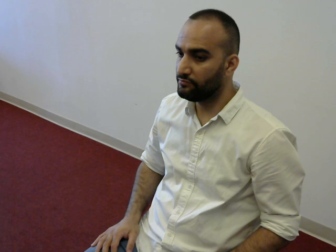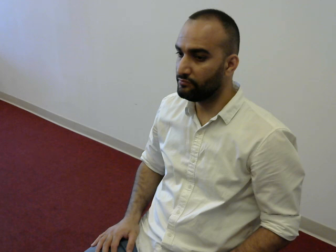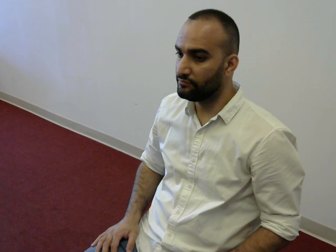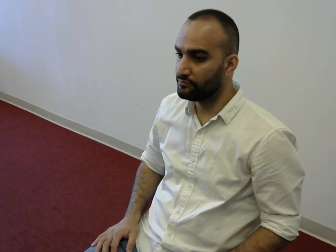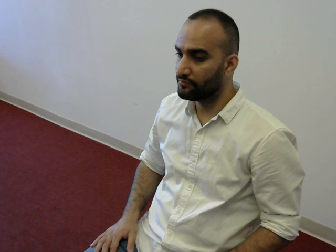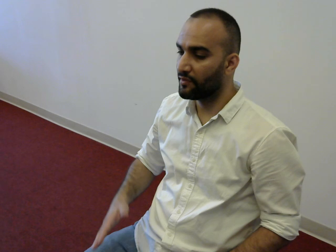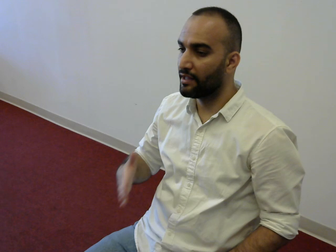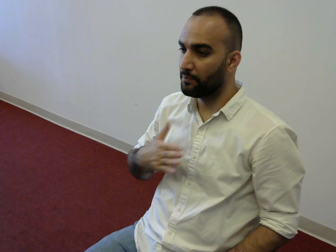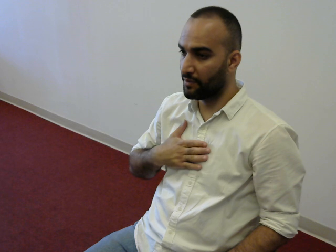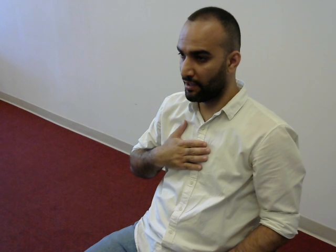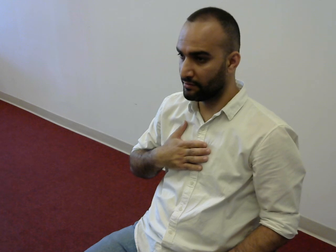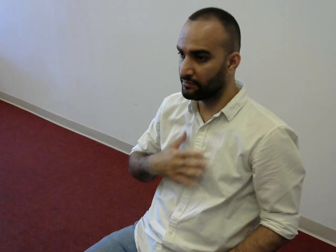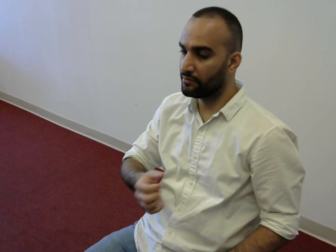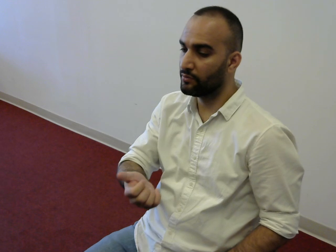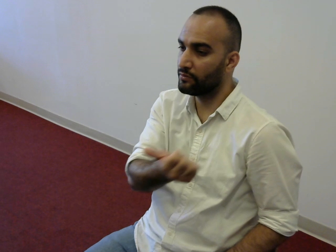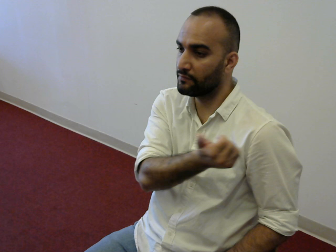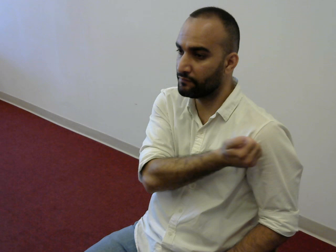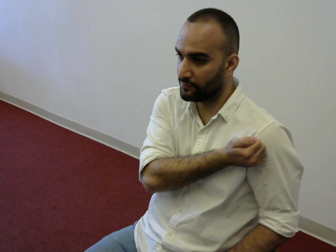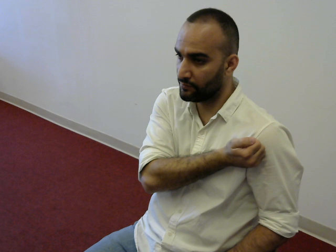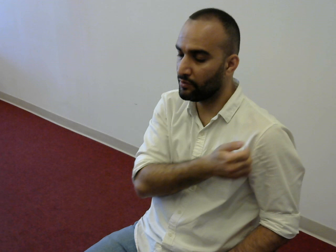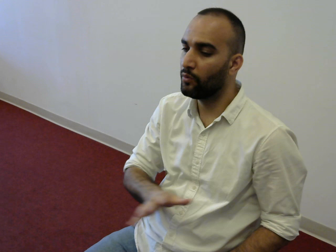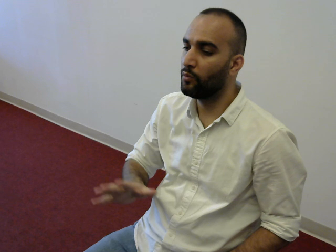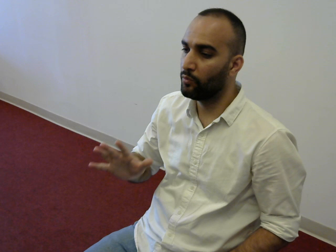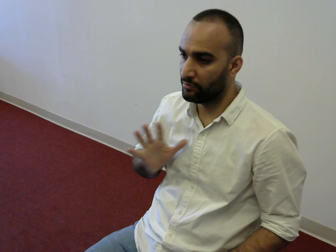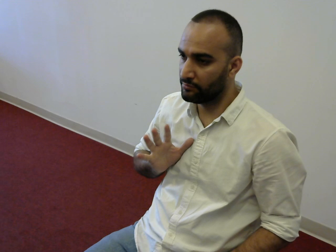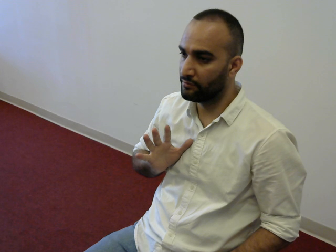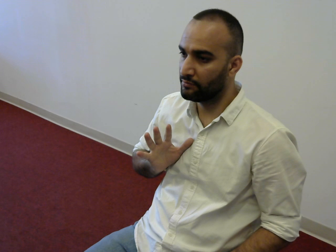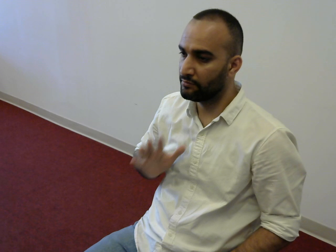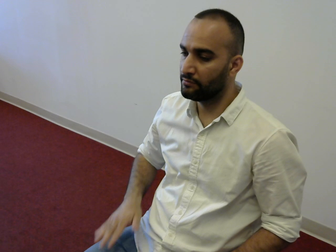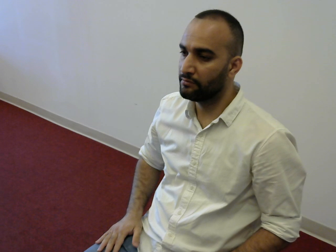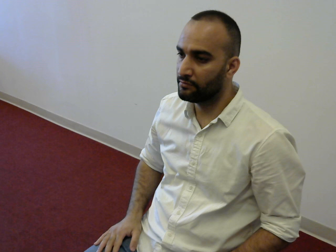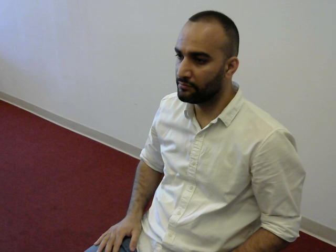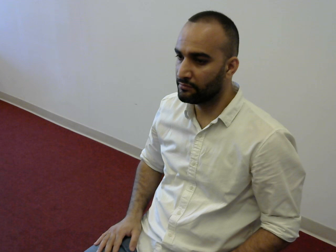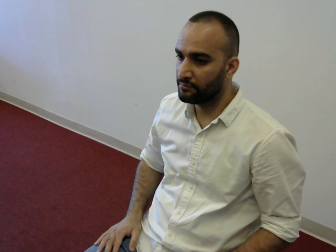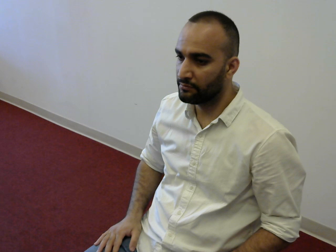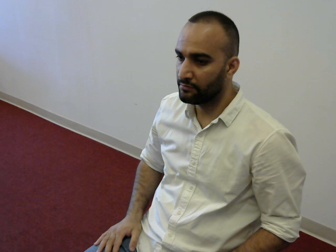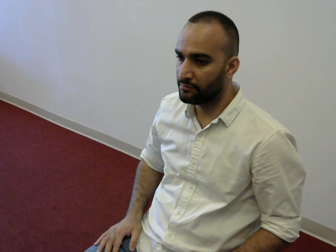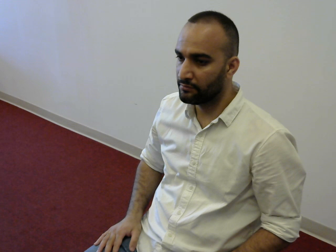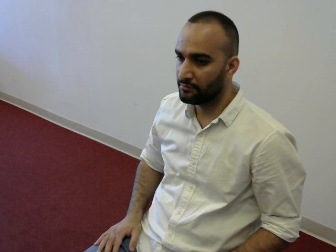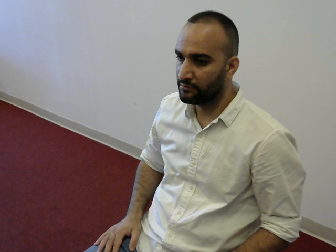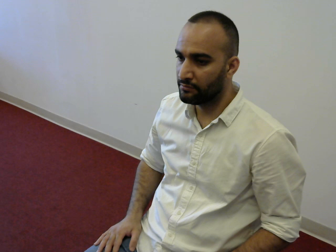Mən vaksin vurdurmuşam